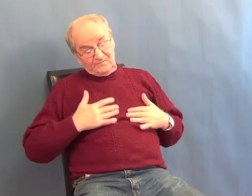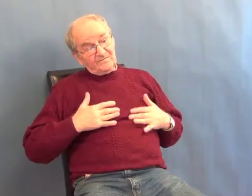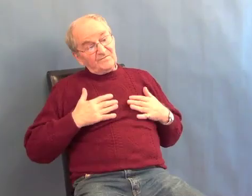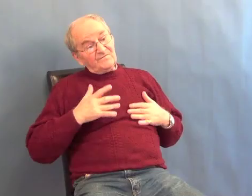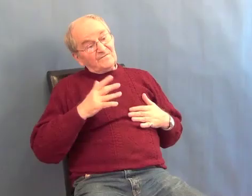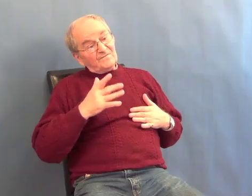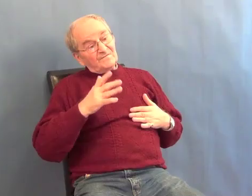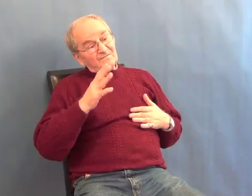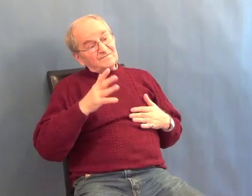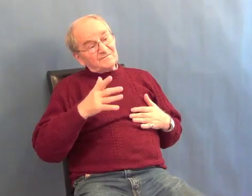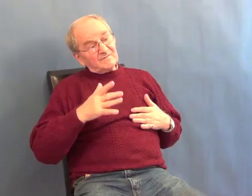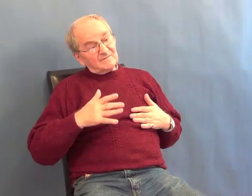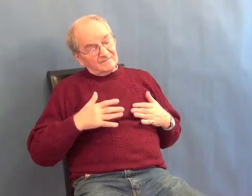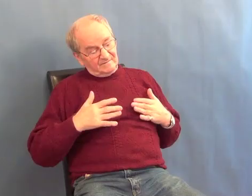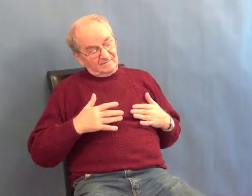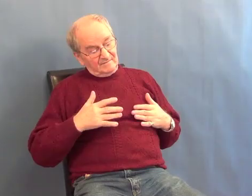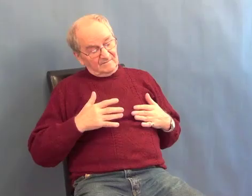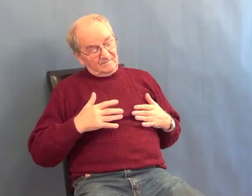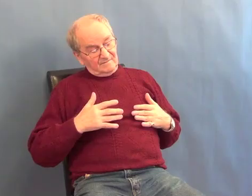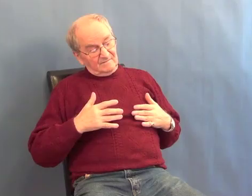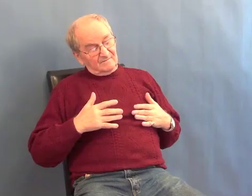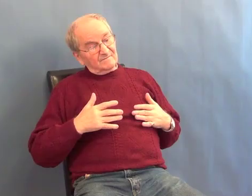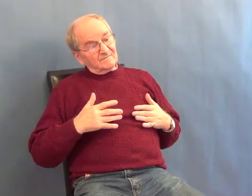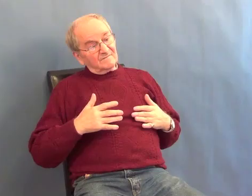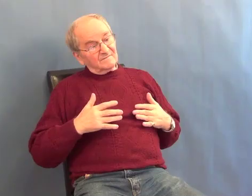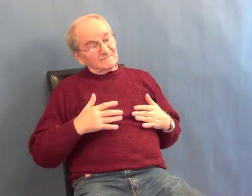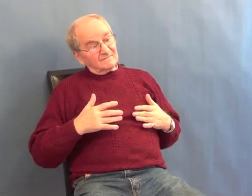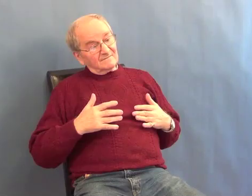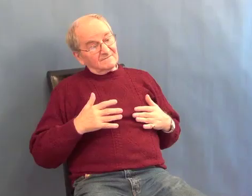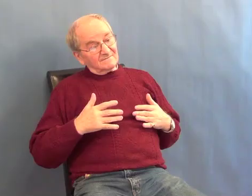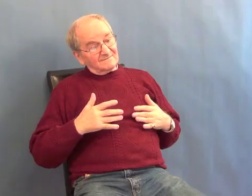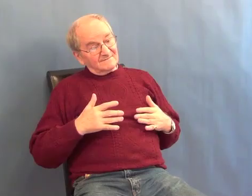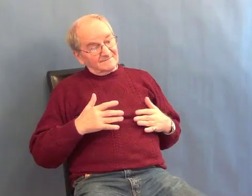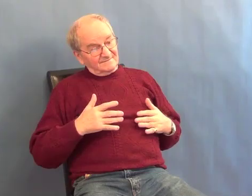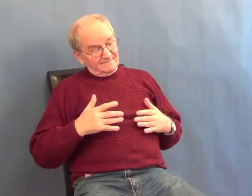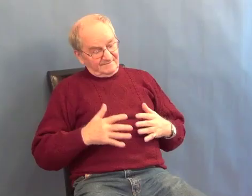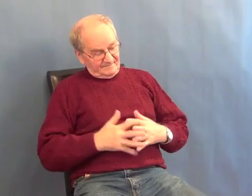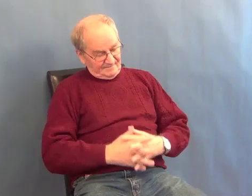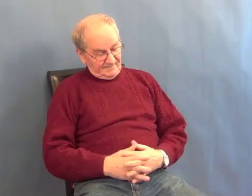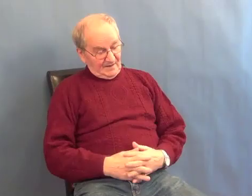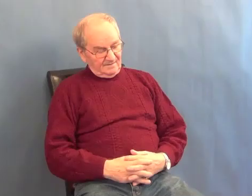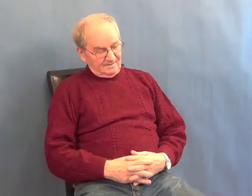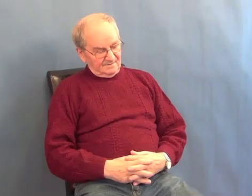Myć się.